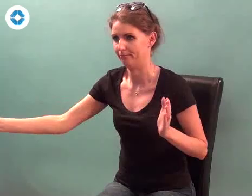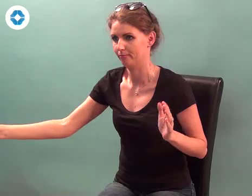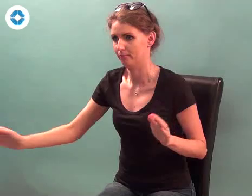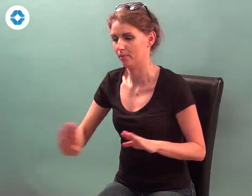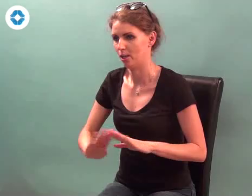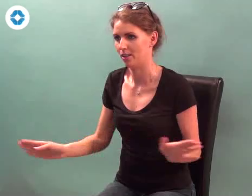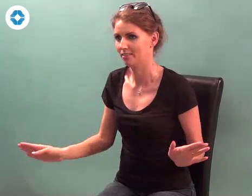Koniec.